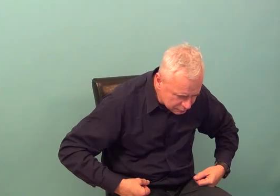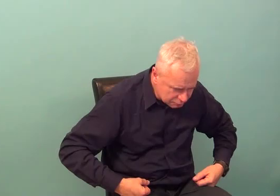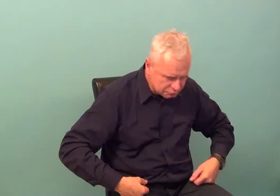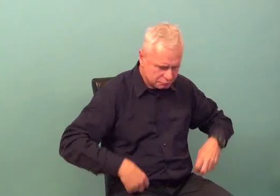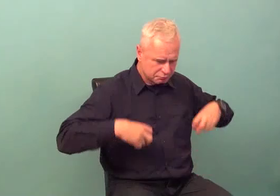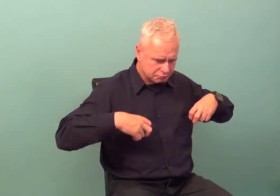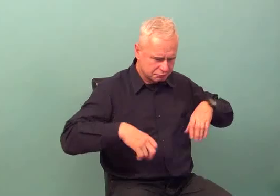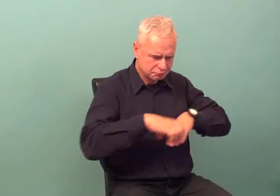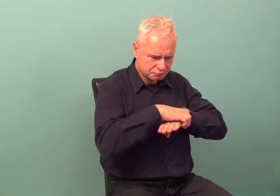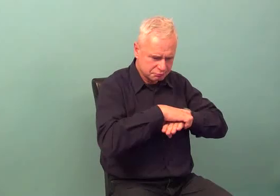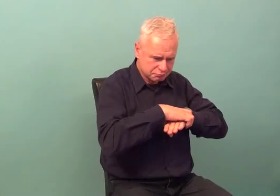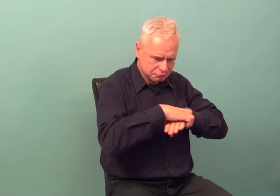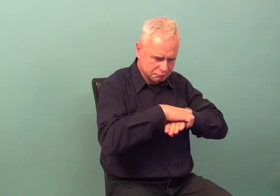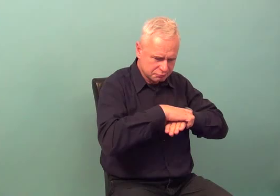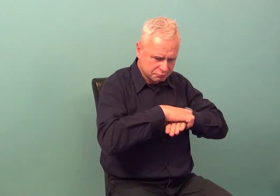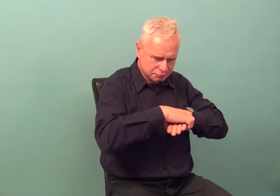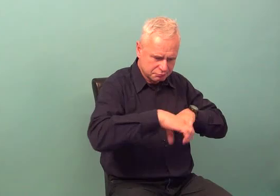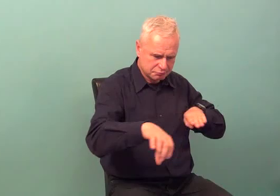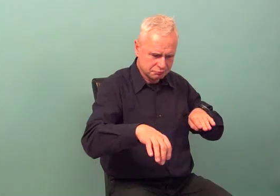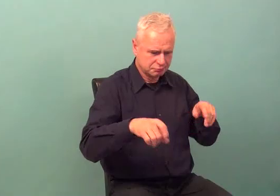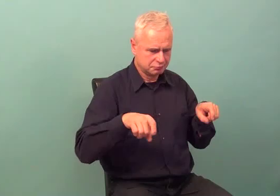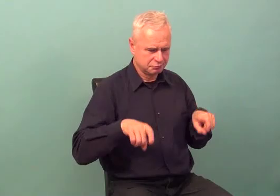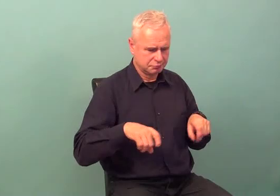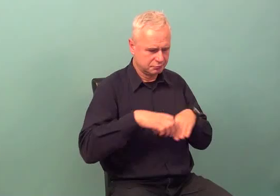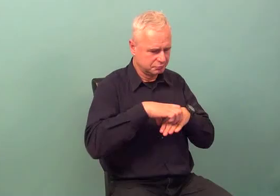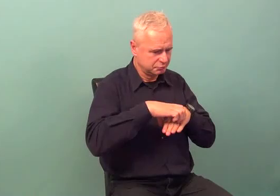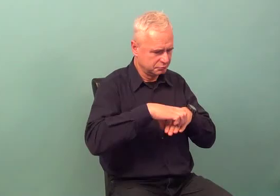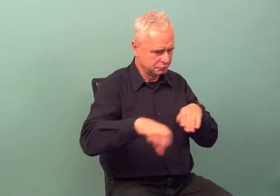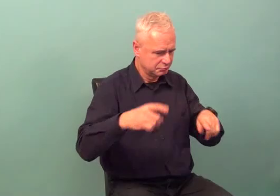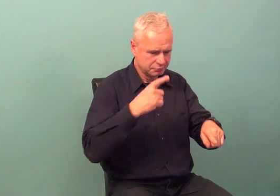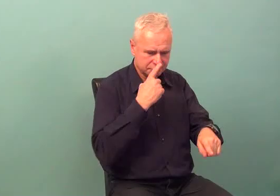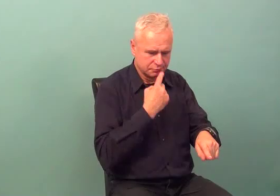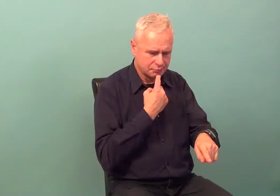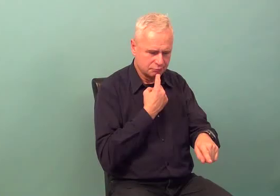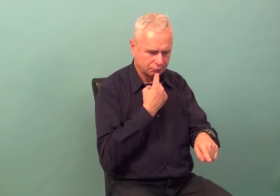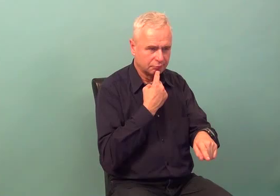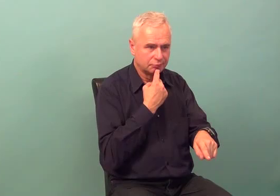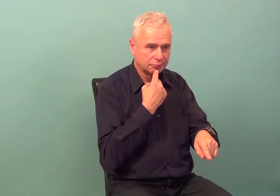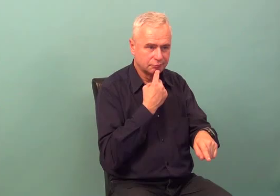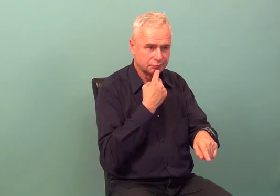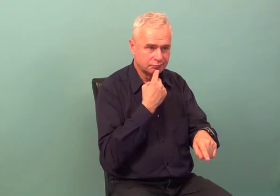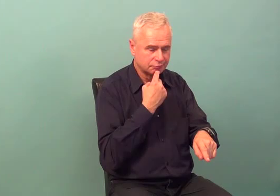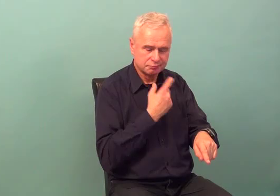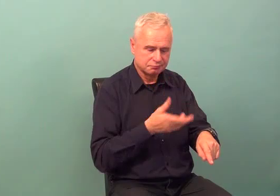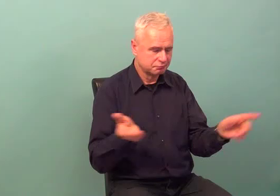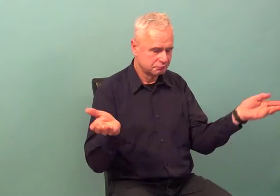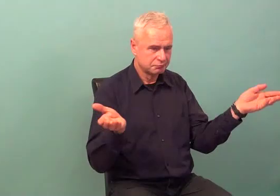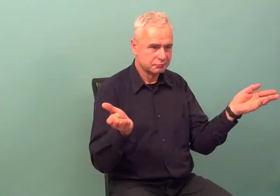Dwie osoby siedzą na prostokątnym kształcie, co to? Nie wiem, co to jest.